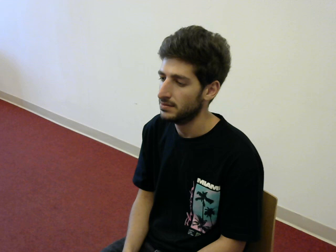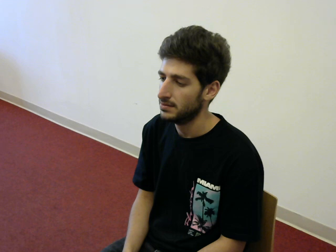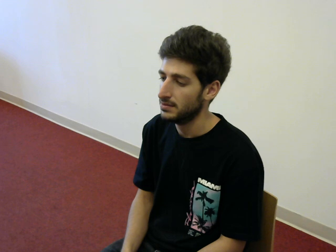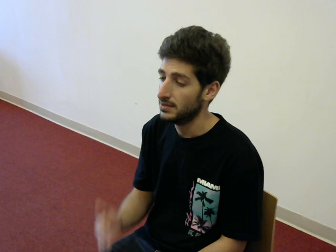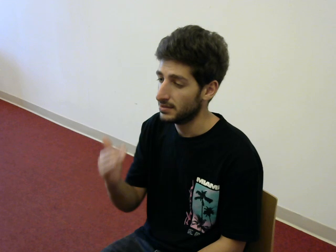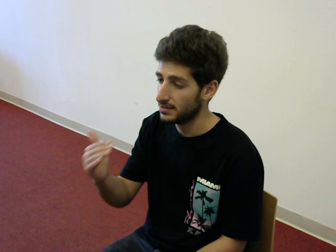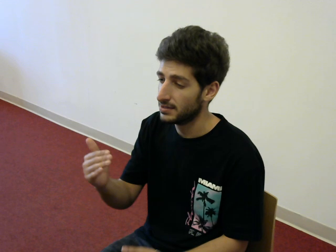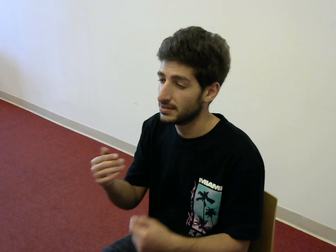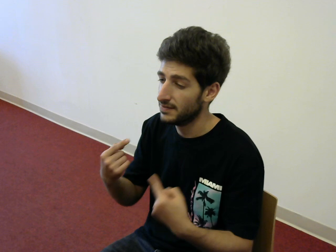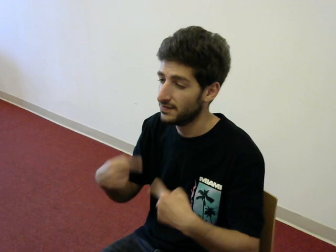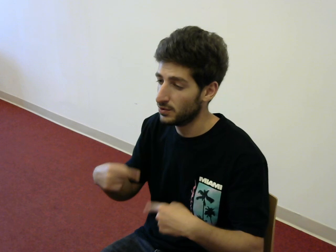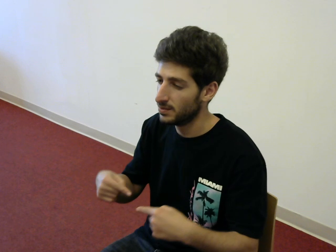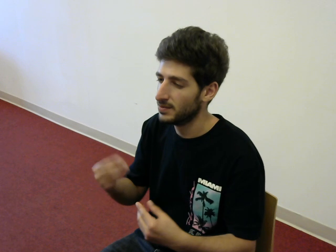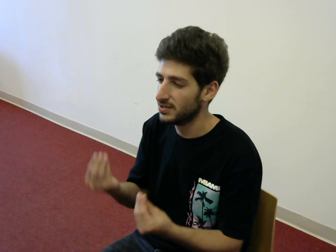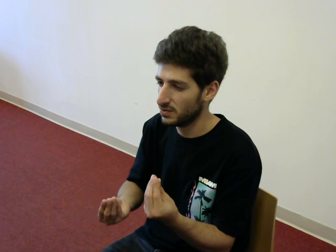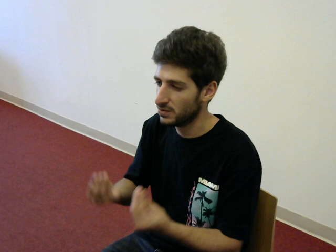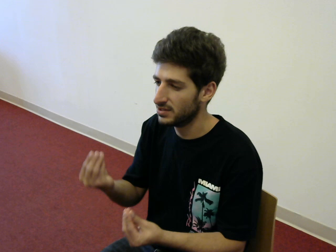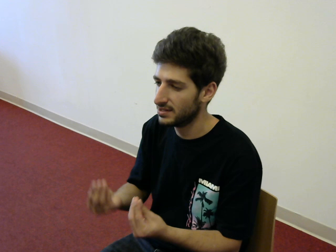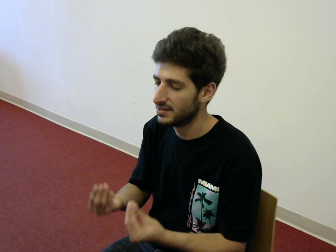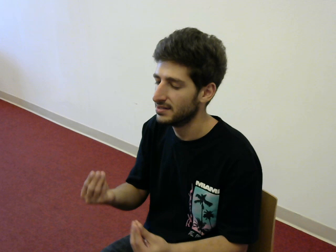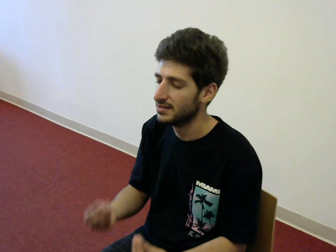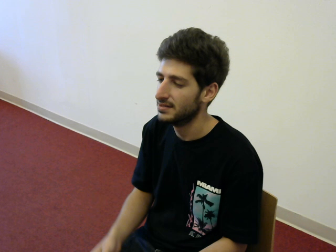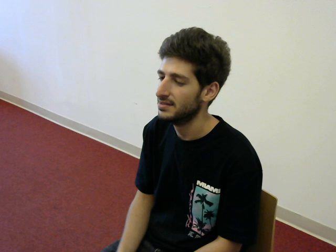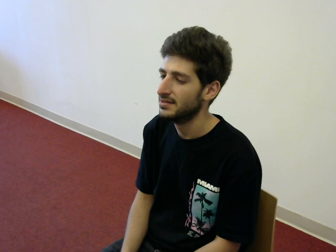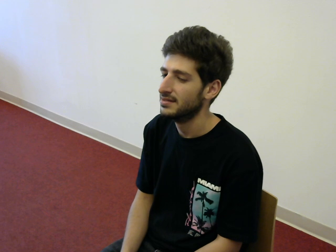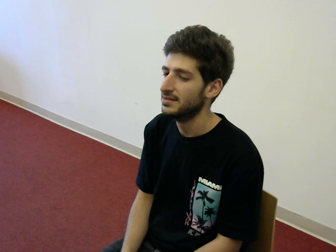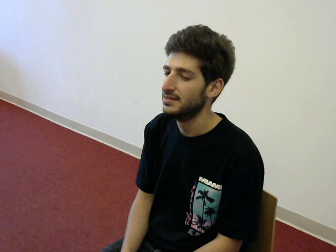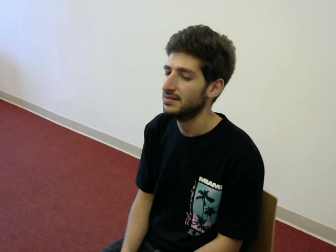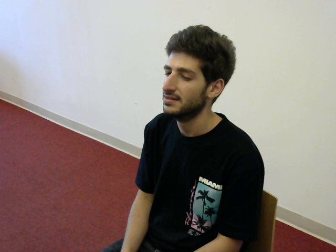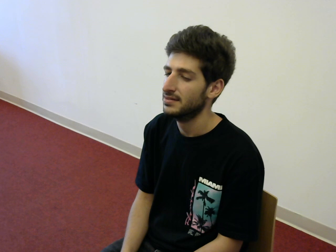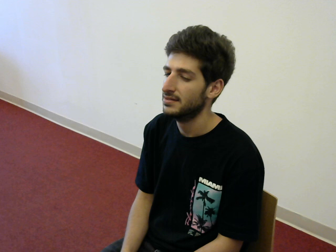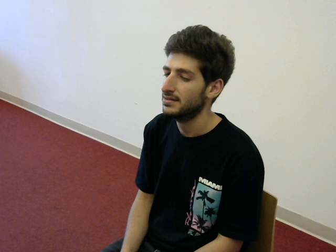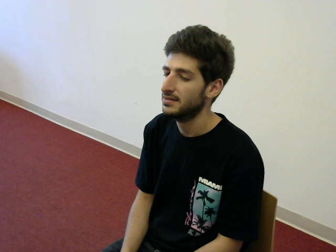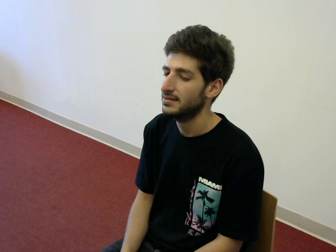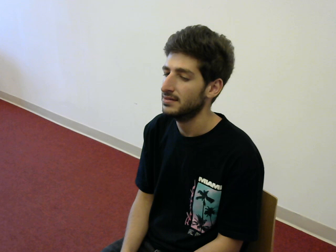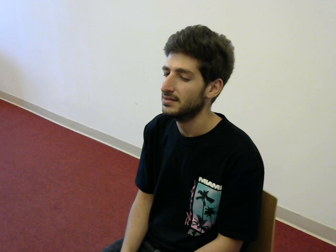Siz futbol oynayırsınız?